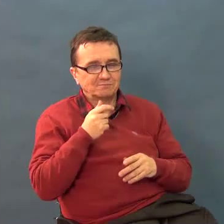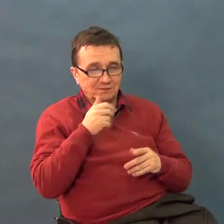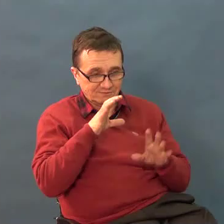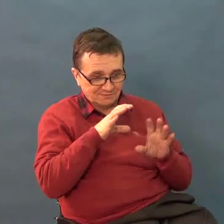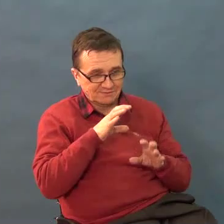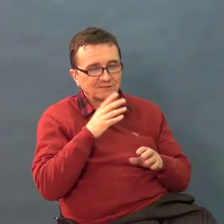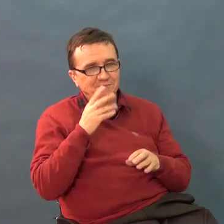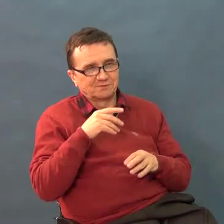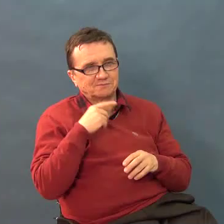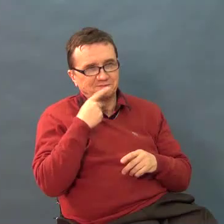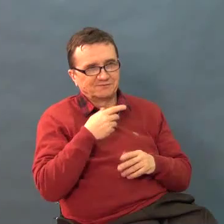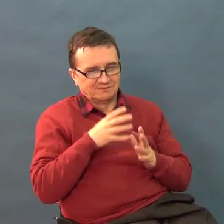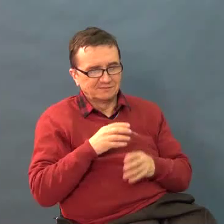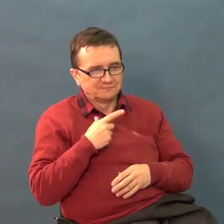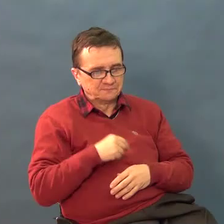Najpierw obejrzę, a potem opowiem, zamigam.